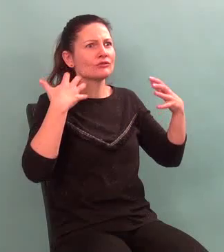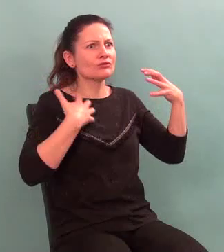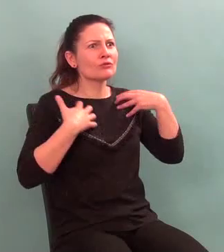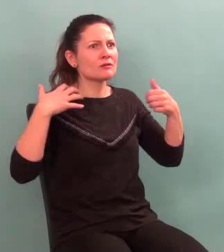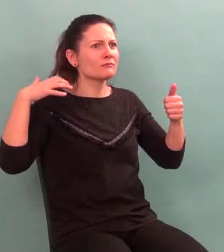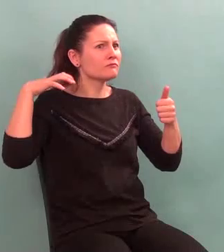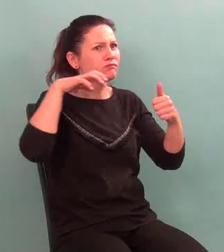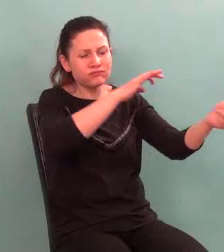Lecą za uciekającym psem.